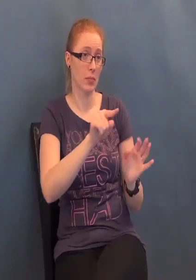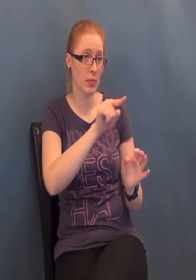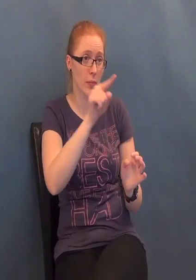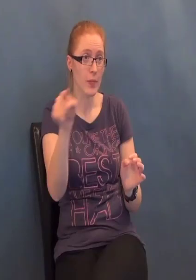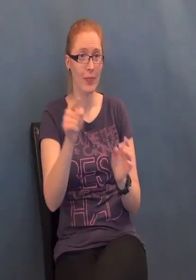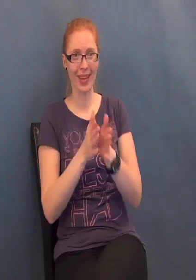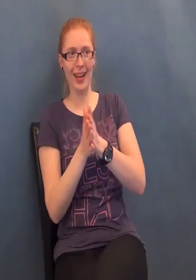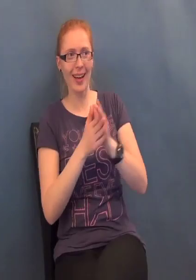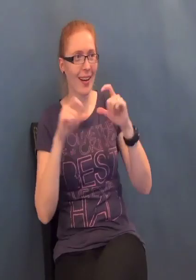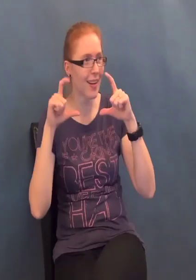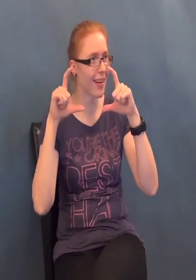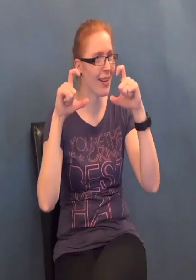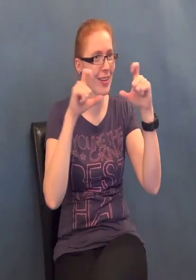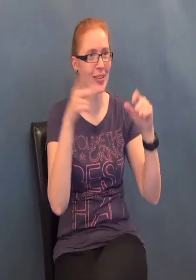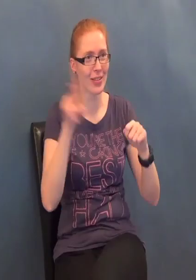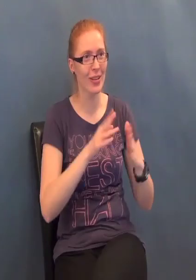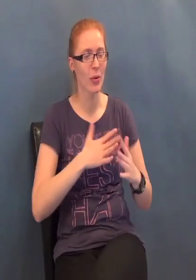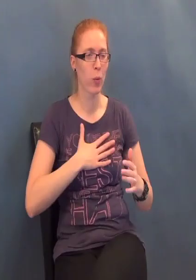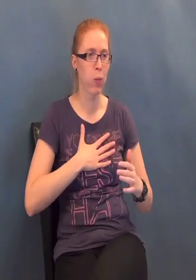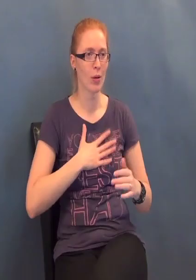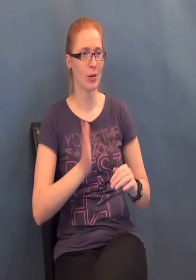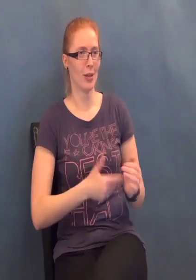Jak przyjdziesz, robisz zdjęcia i wracasz do domu z ulgą.